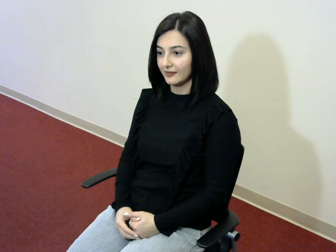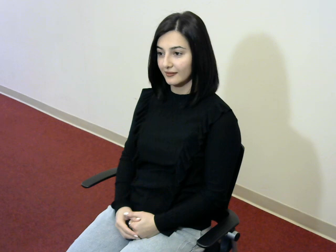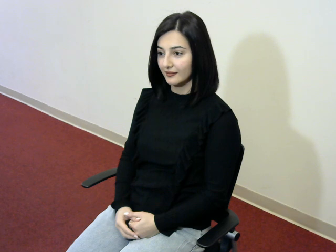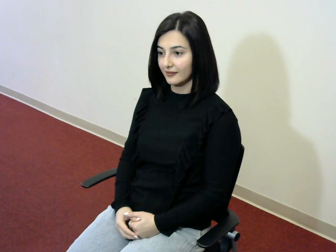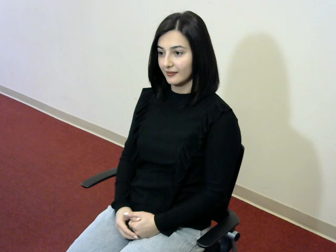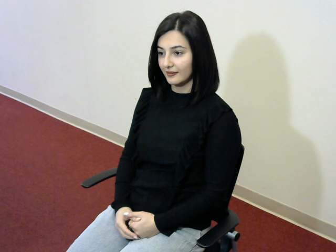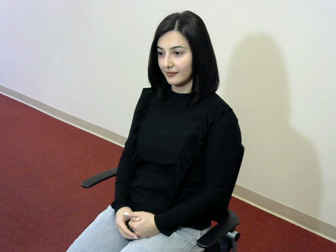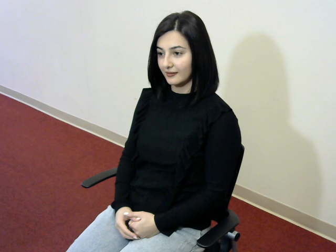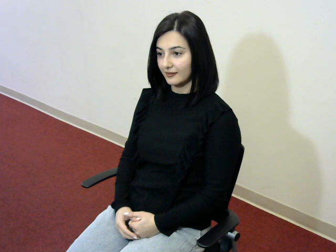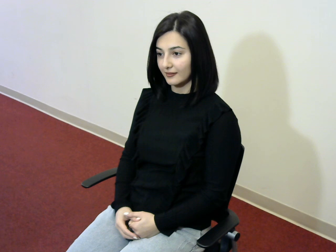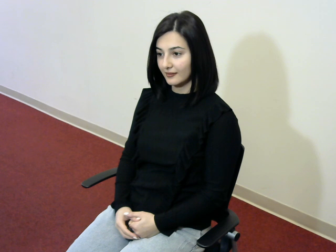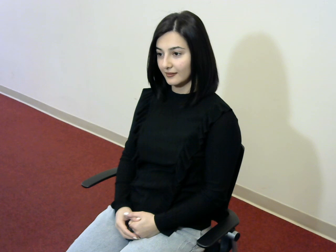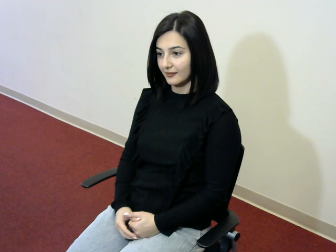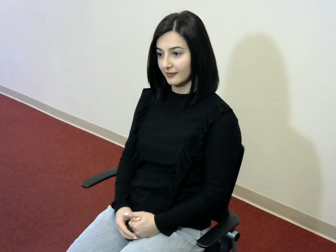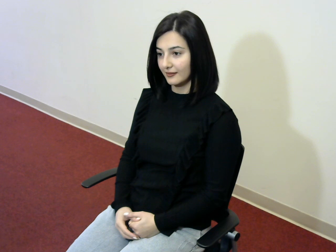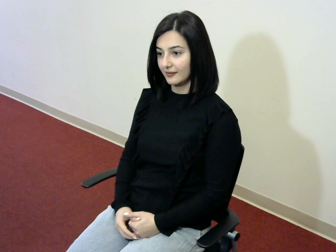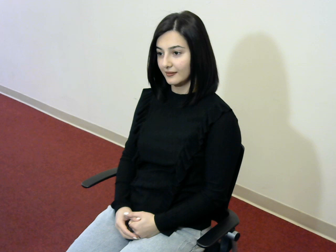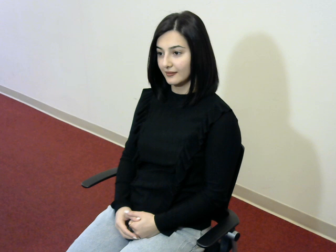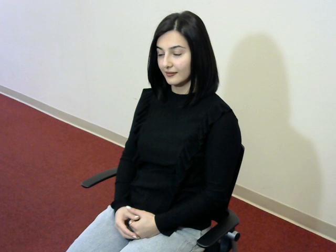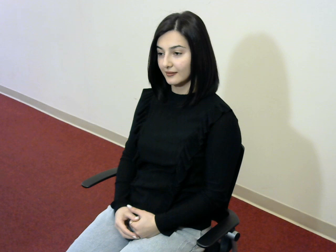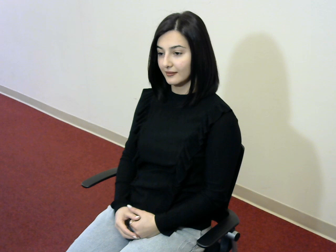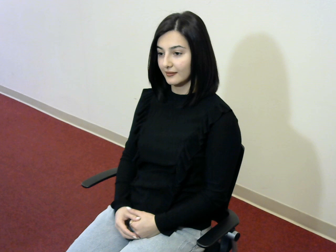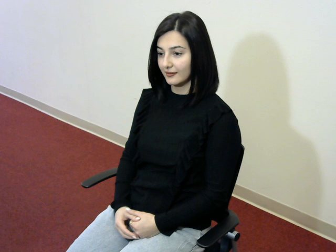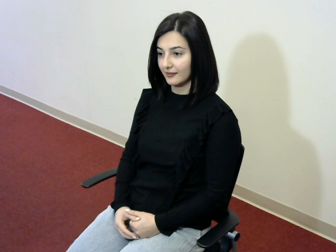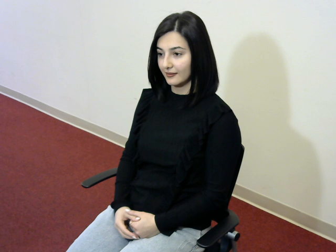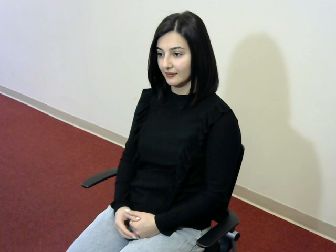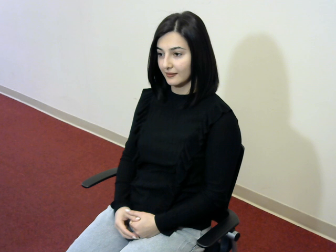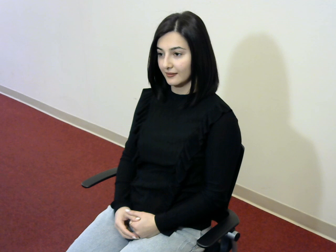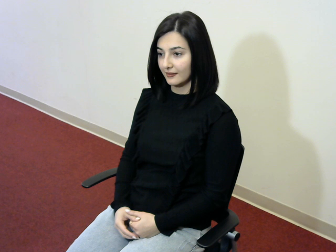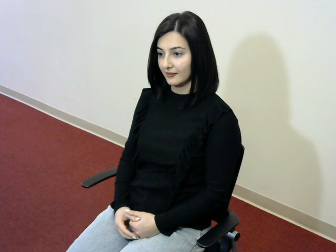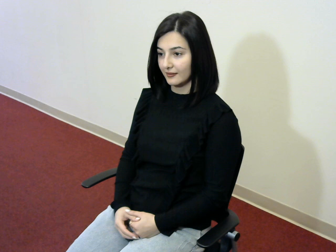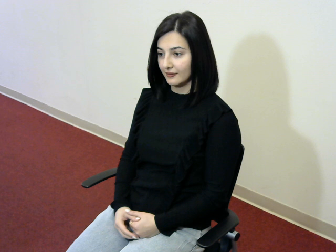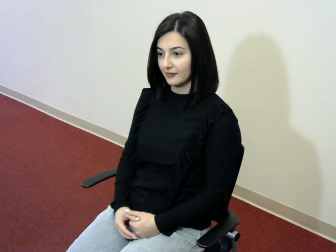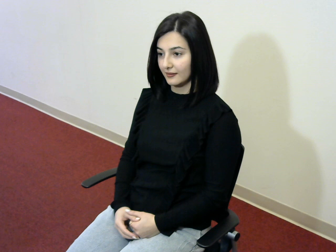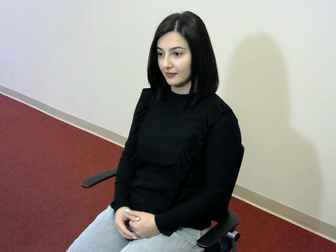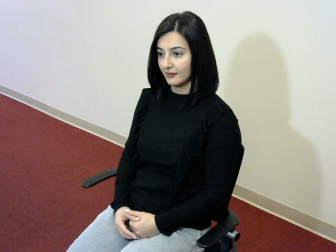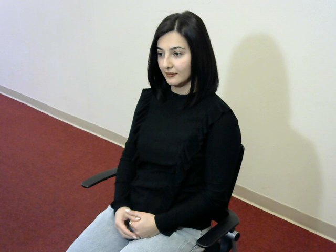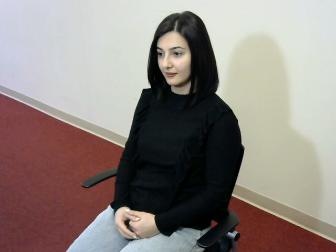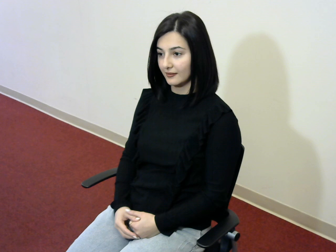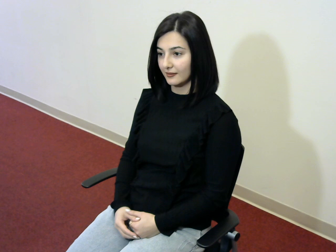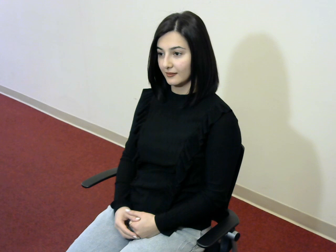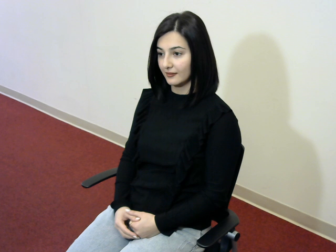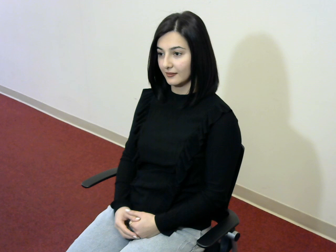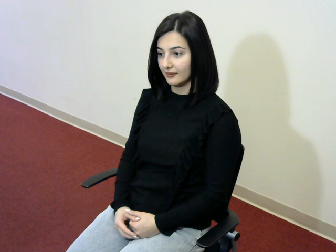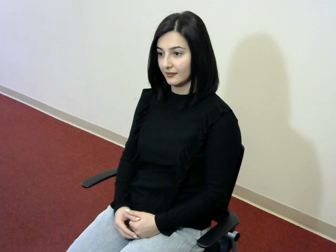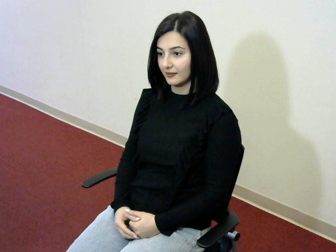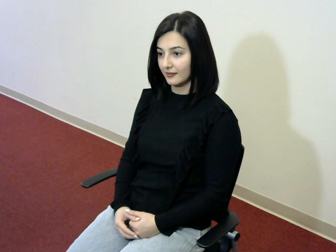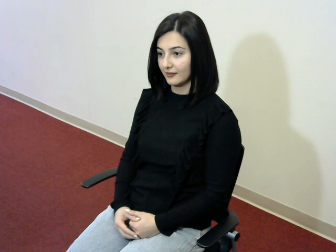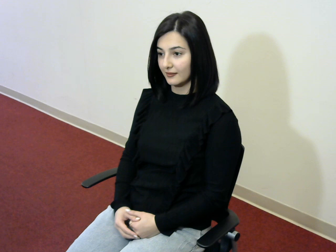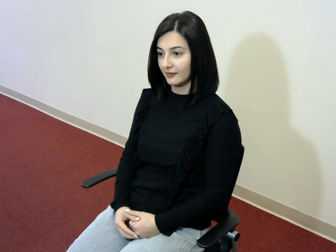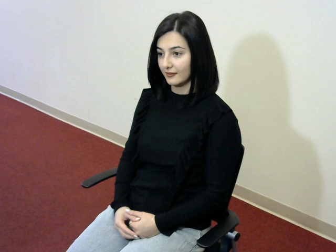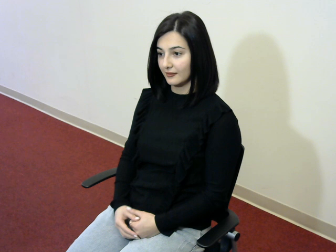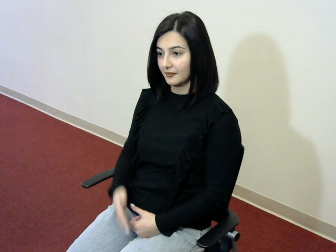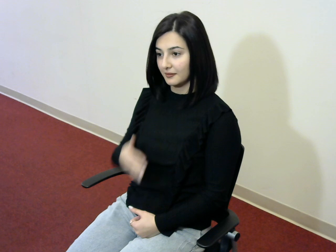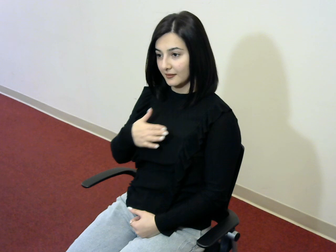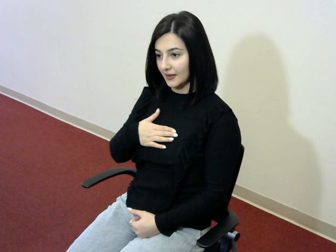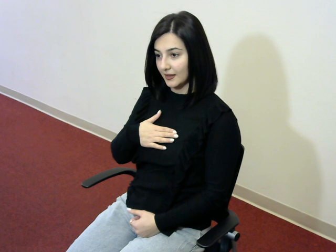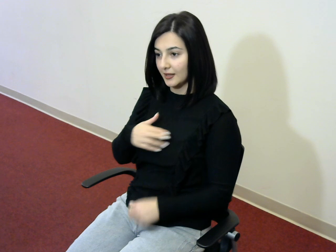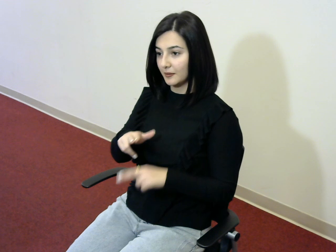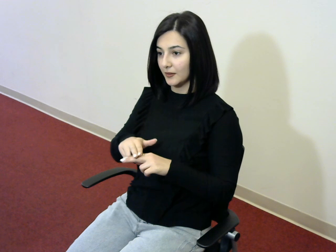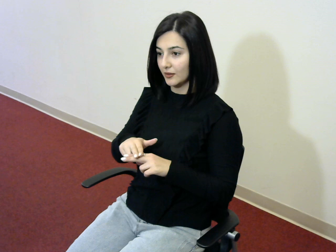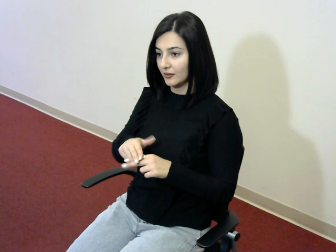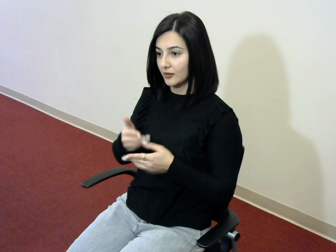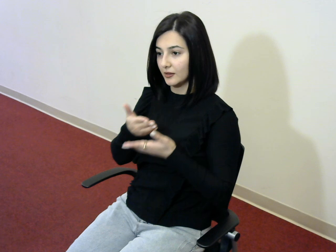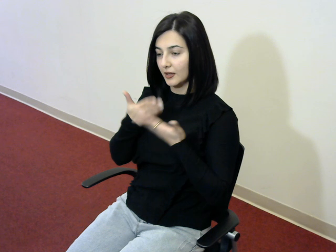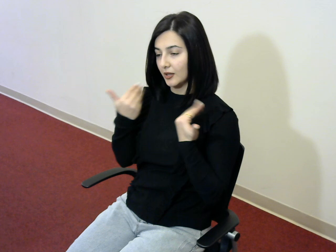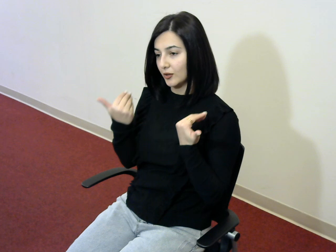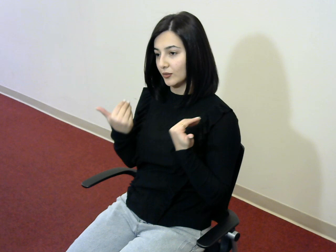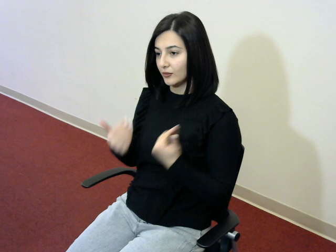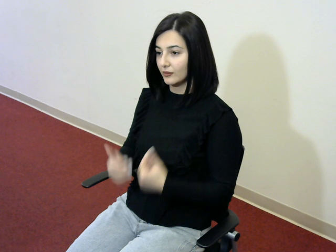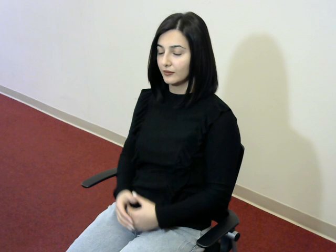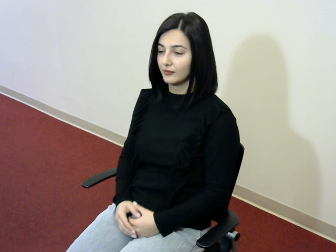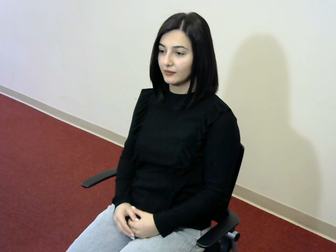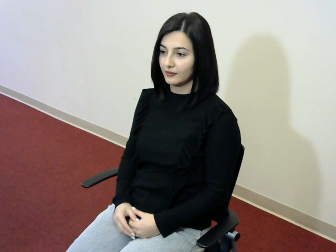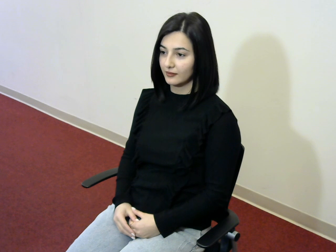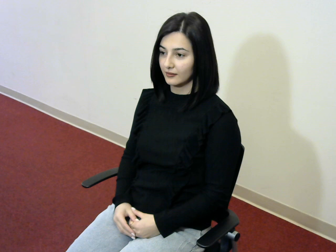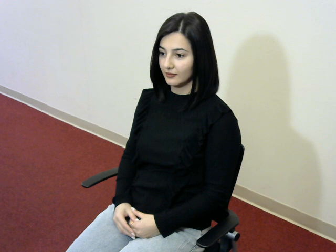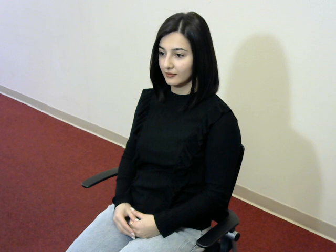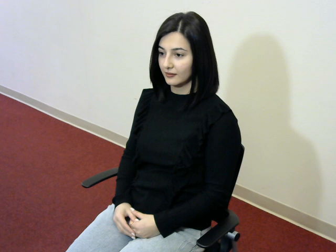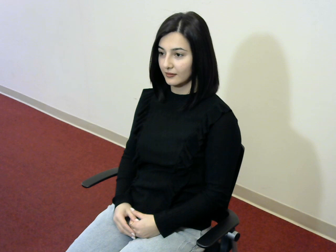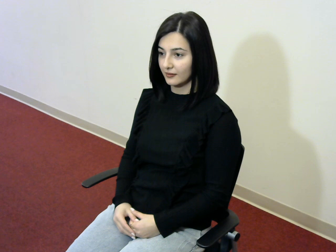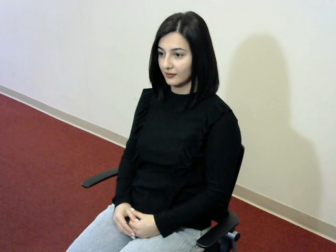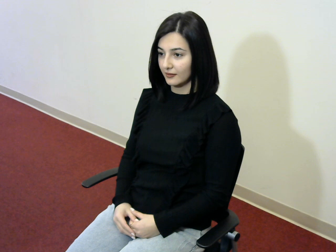Mənim şəxsiyyət vəsiqəm yoxdur